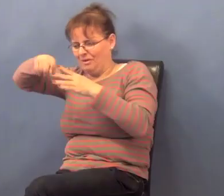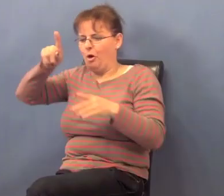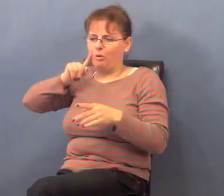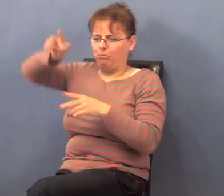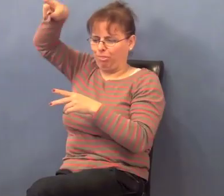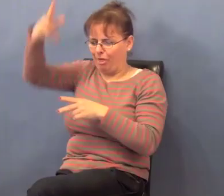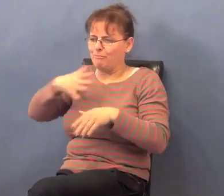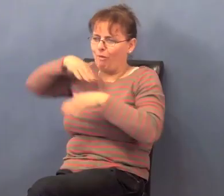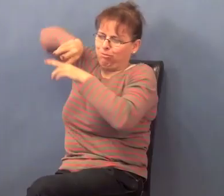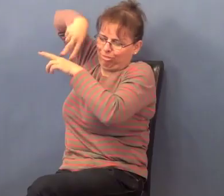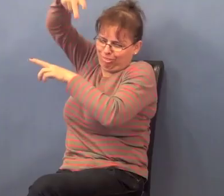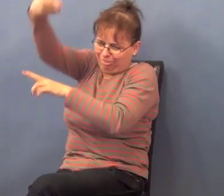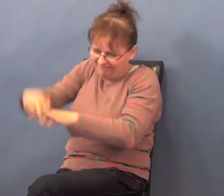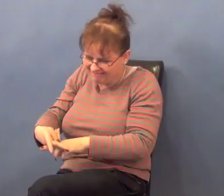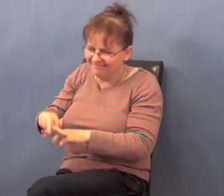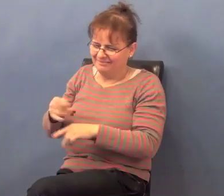Chłopiec upadł, pies upadł za nim.